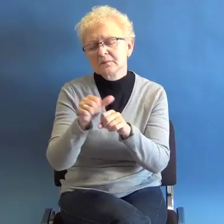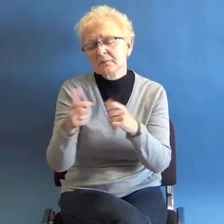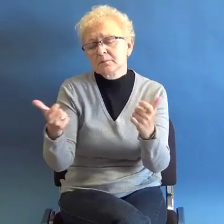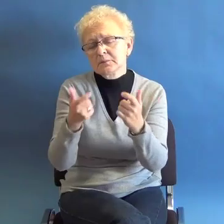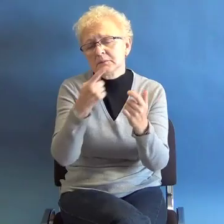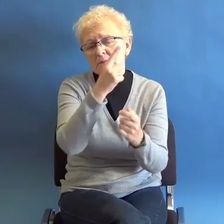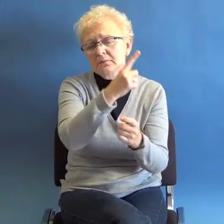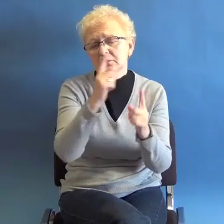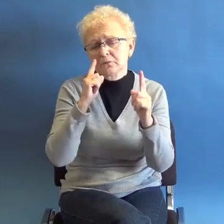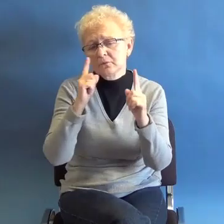Trzeba tam uważać.